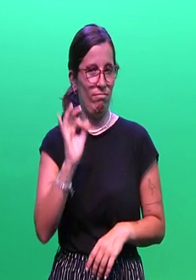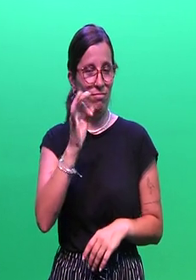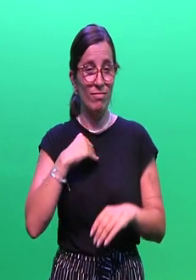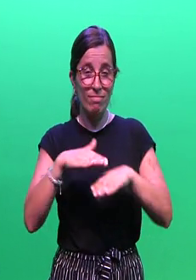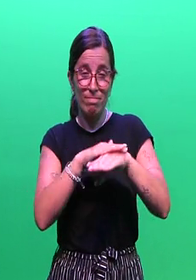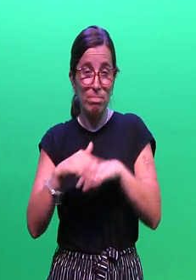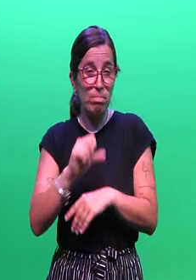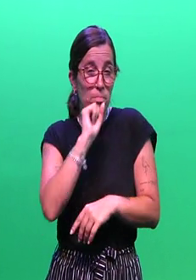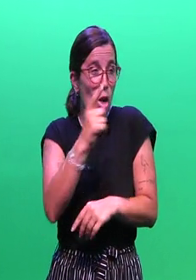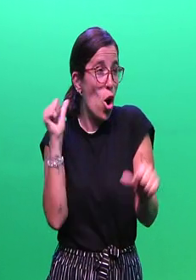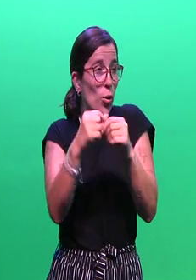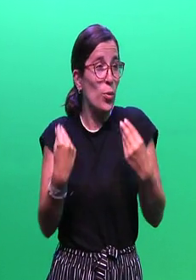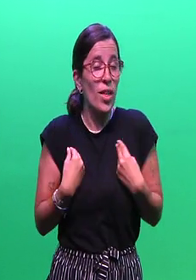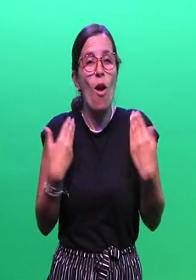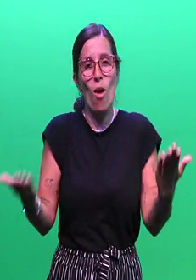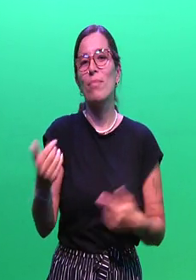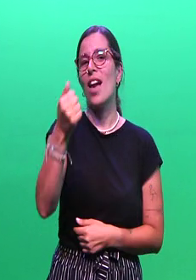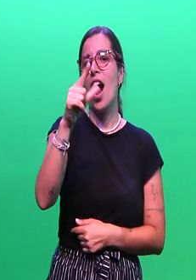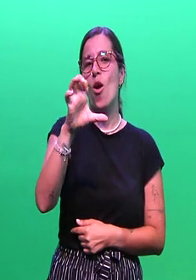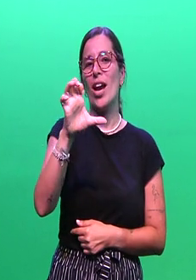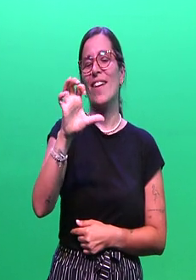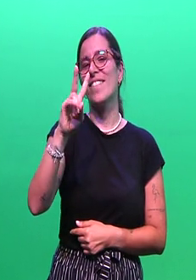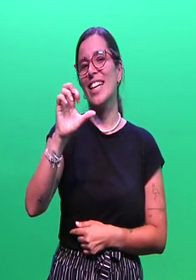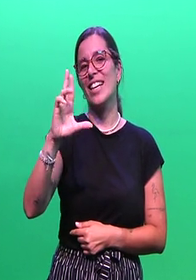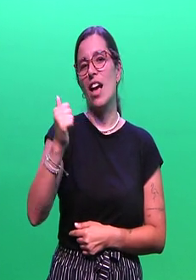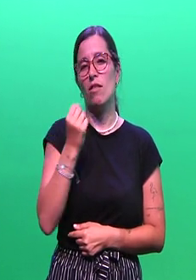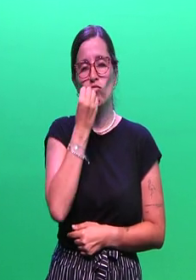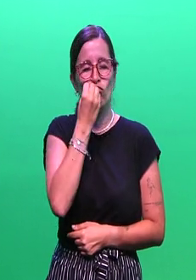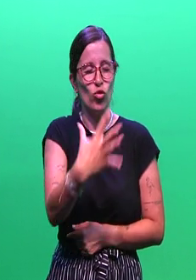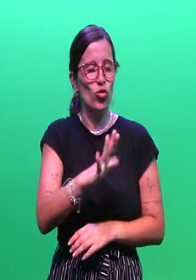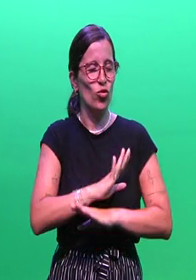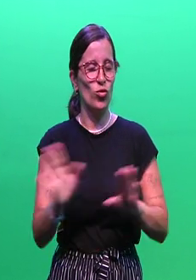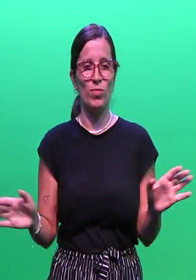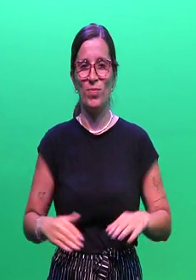Sí, la millor pomada que he fet servir a la vida és l'aloe vera, va molt bé.